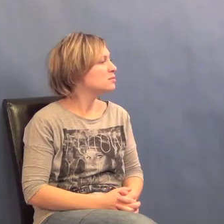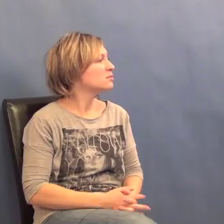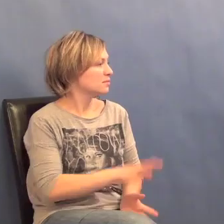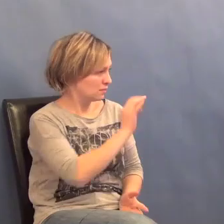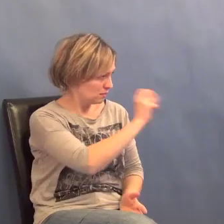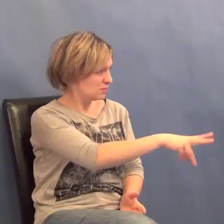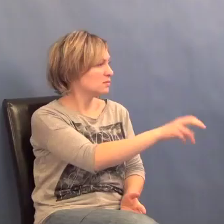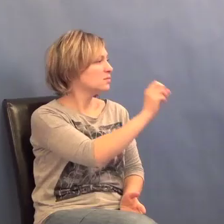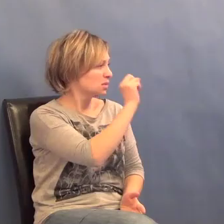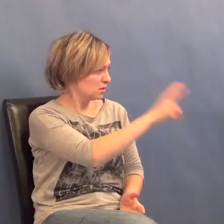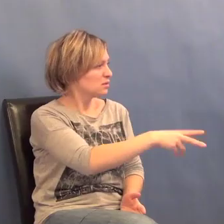Tak, tak.